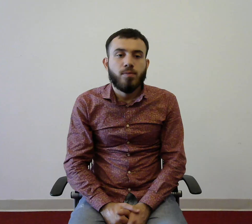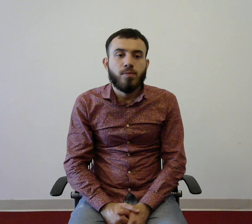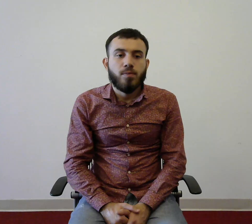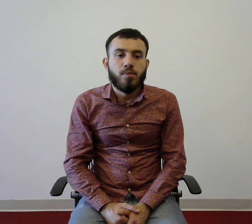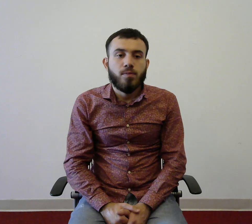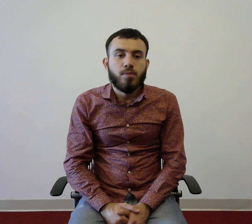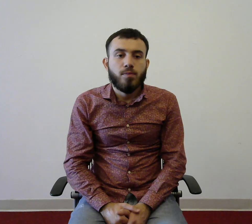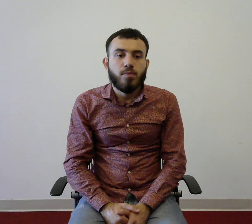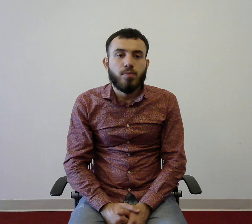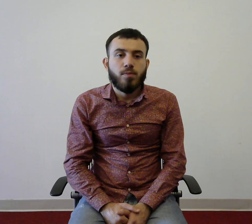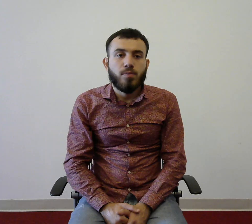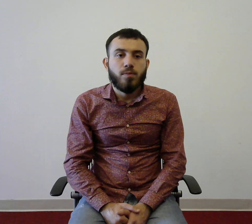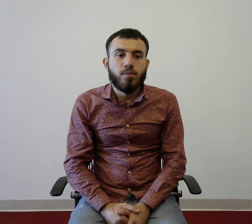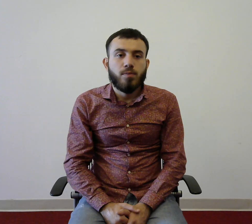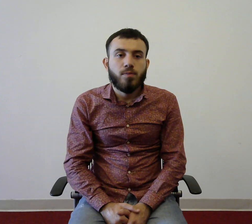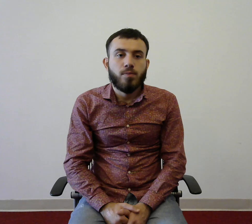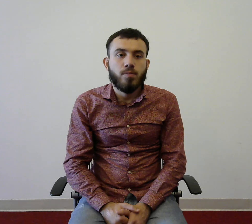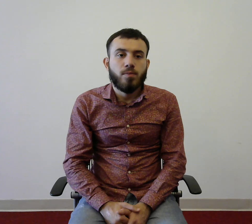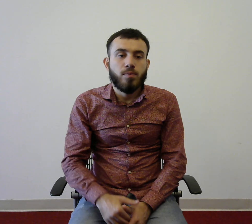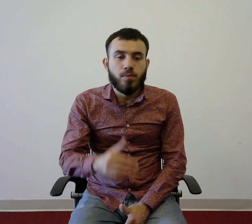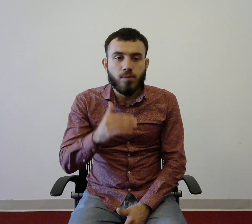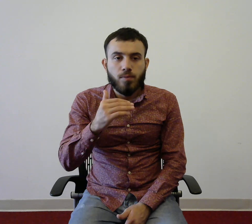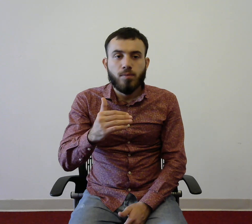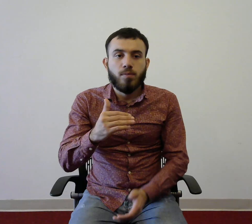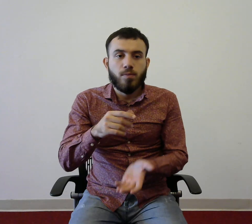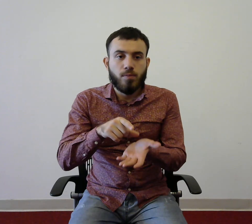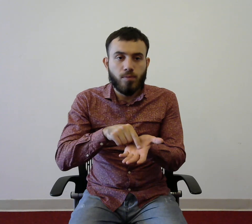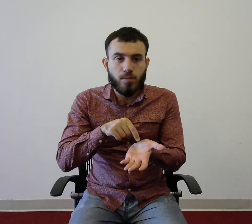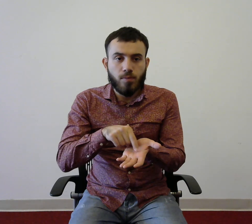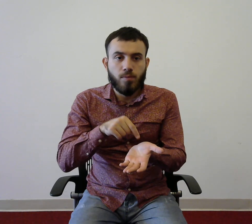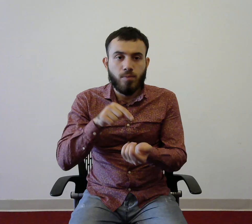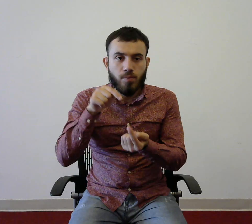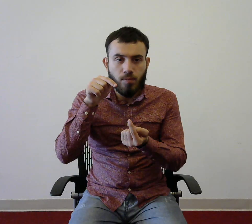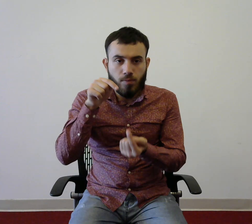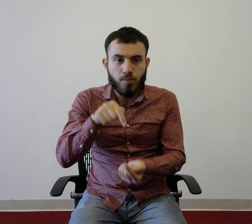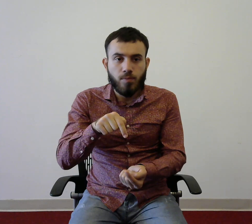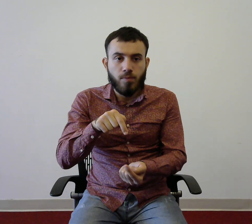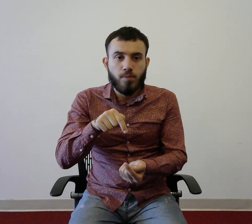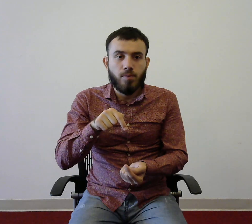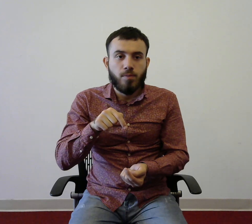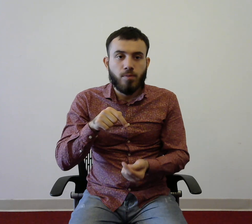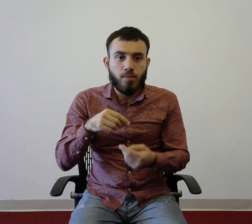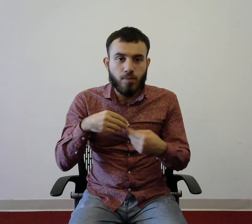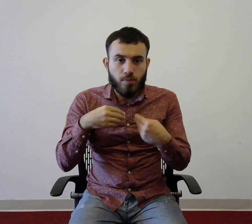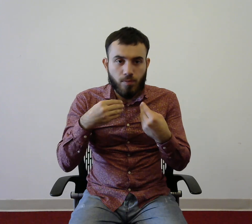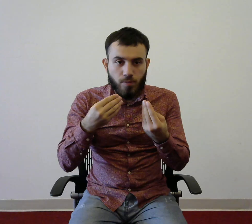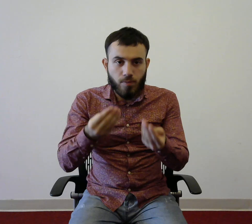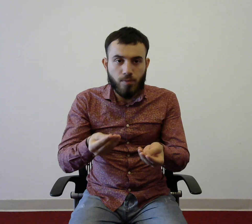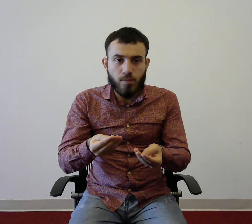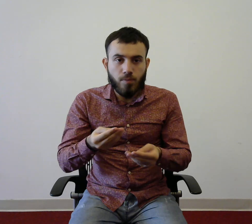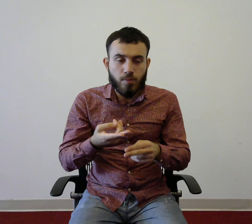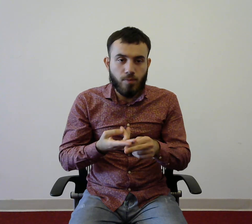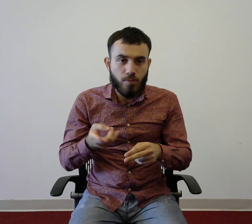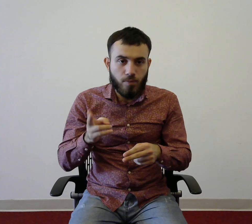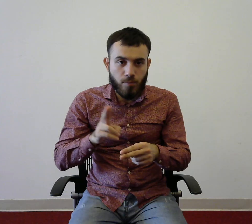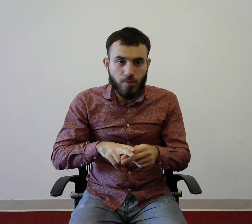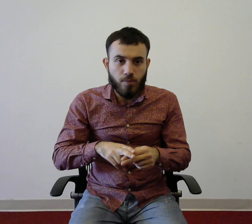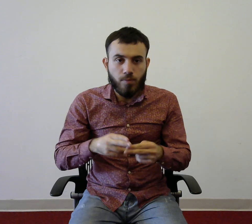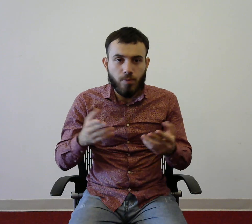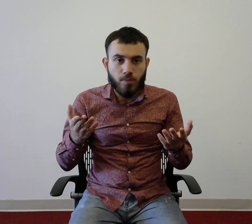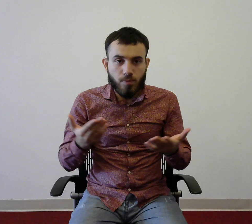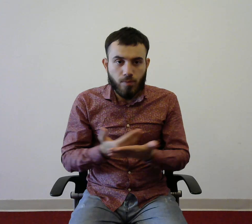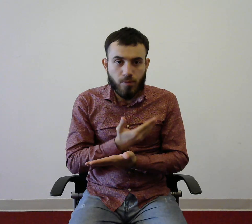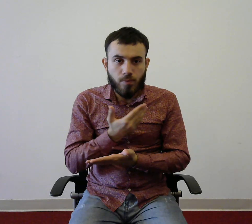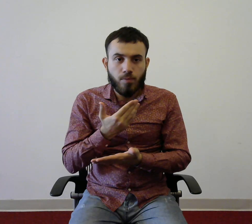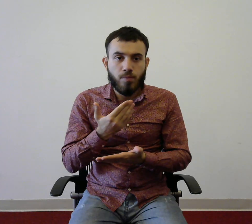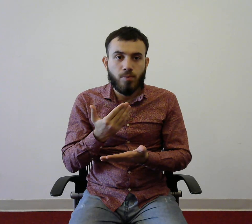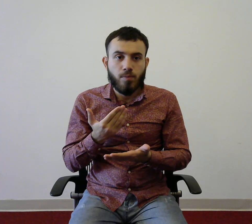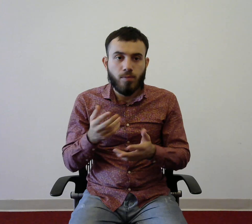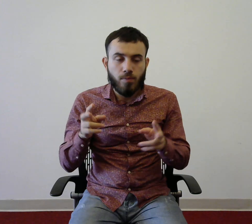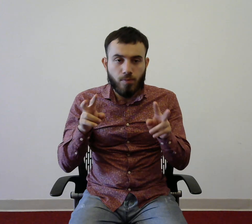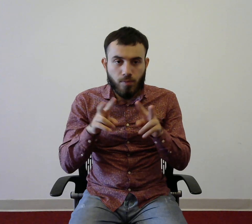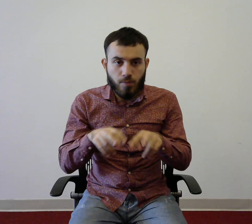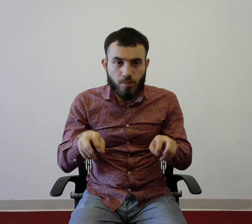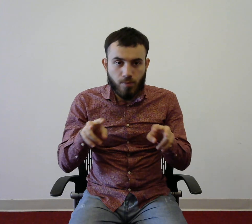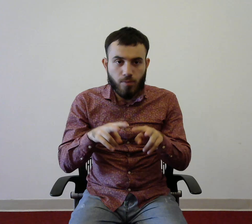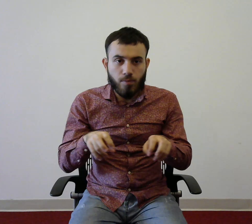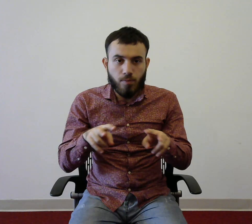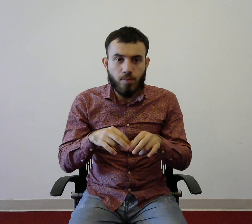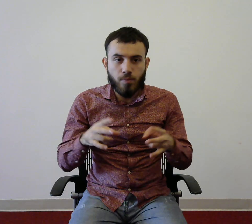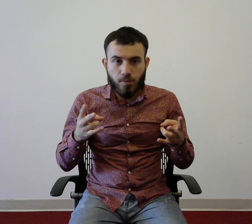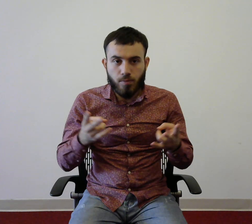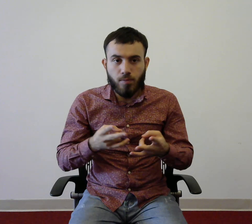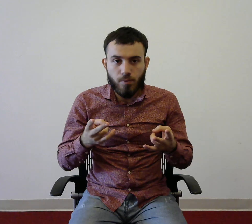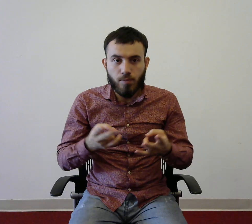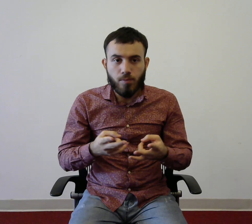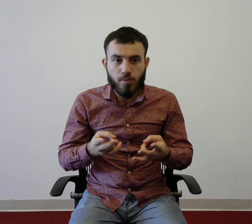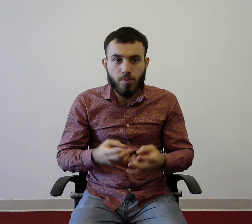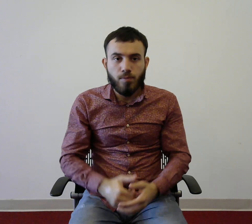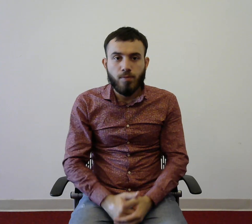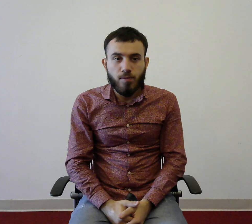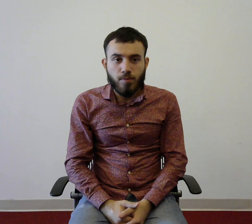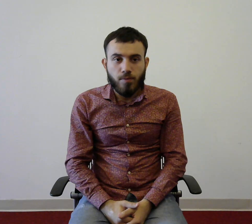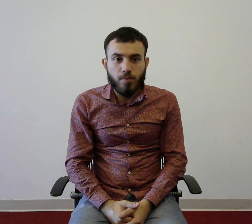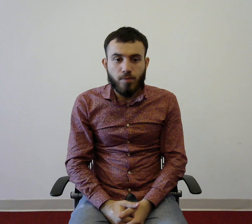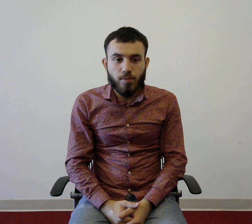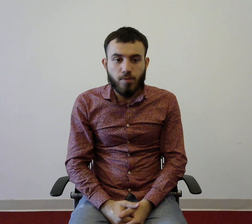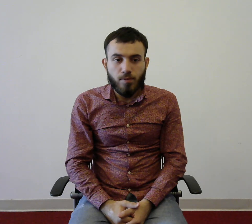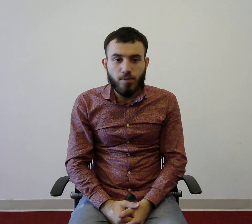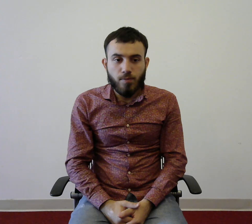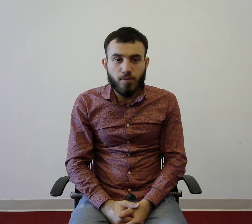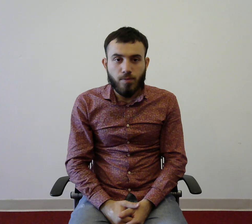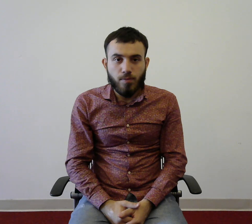Sizə pensiya təyin olunması üçün yenidən müayinə olunmalısınız